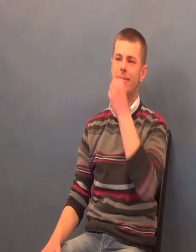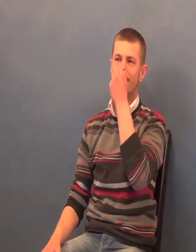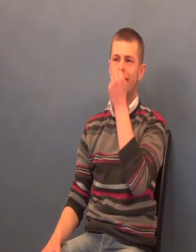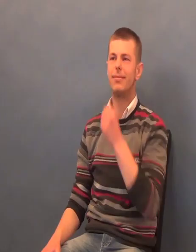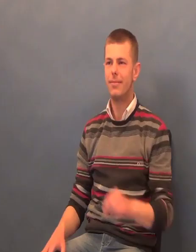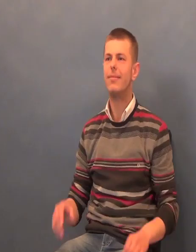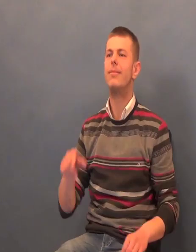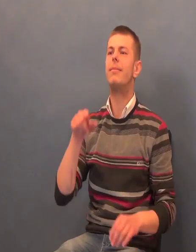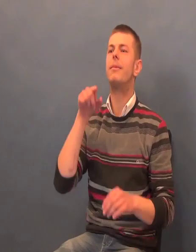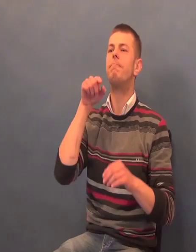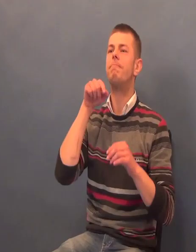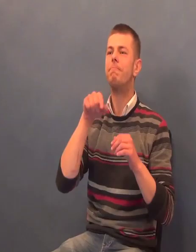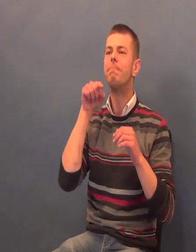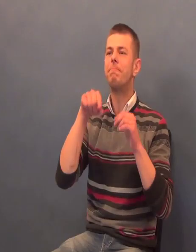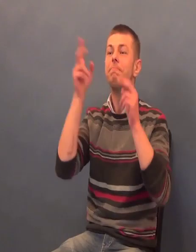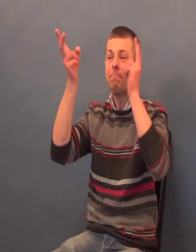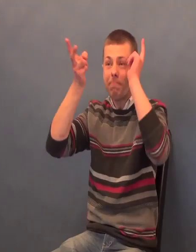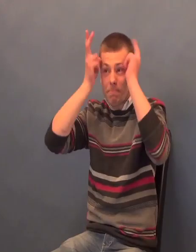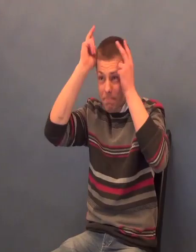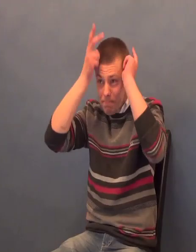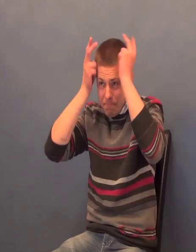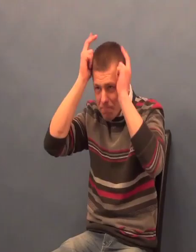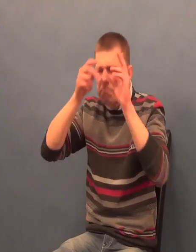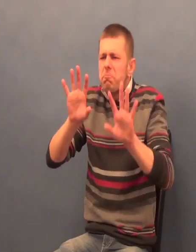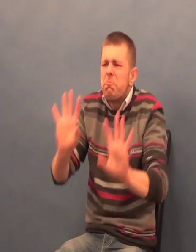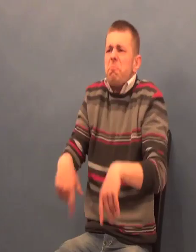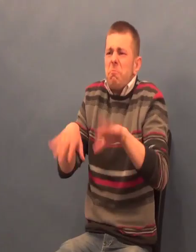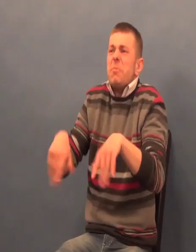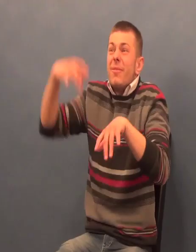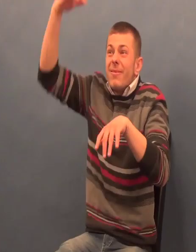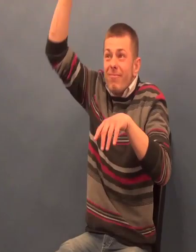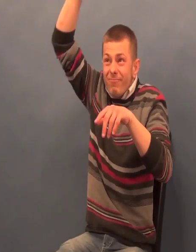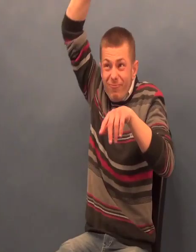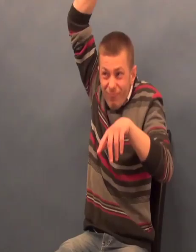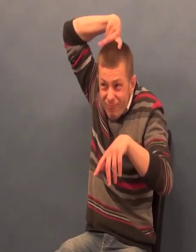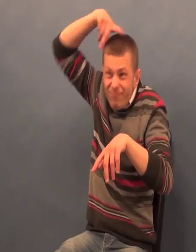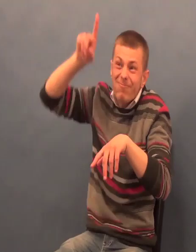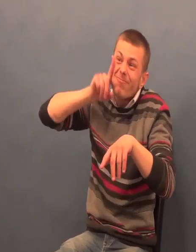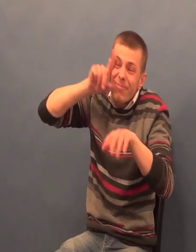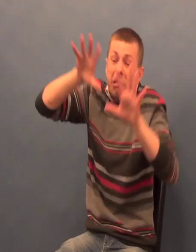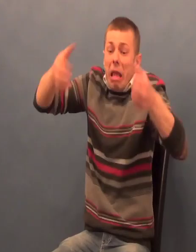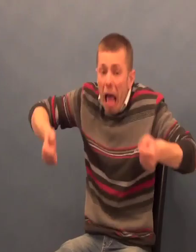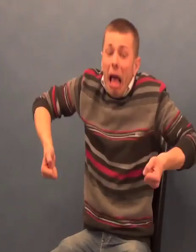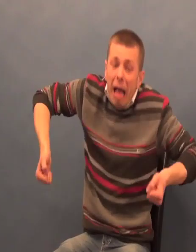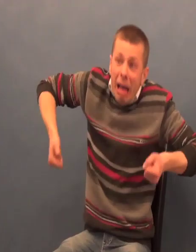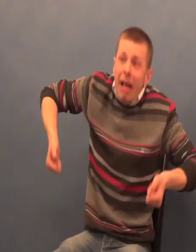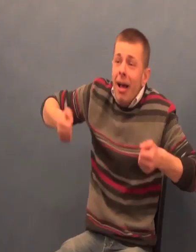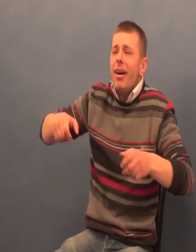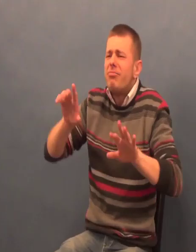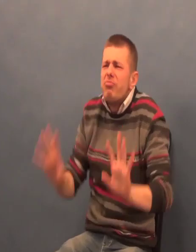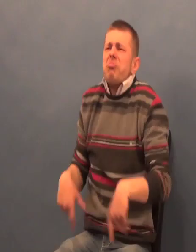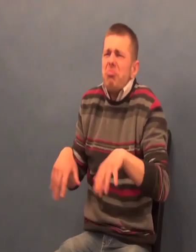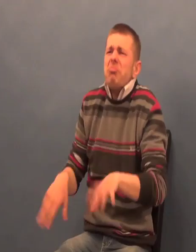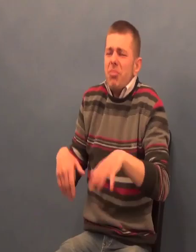Ten jeleń biegnie, a na jego głowie siedzi przerażony chłopiec i trzyma się za rogi.